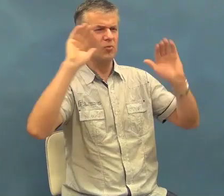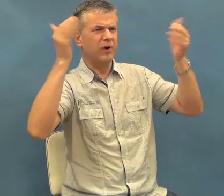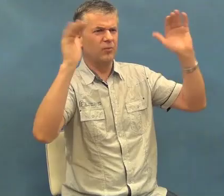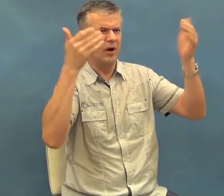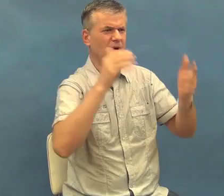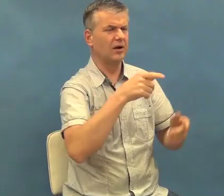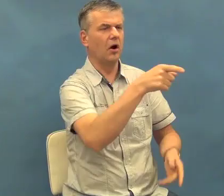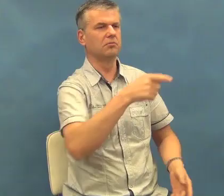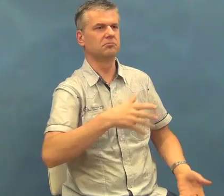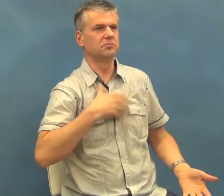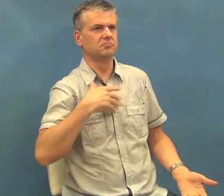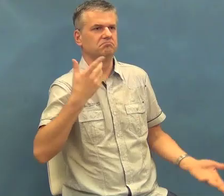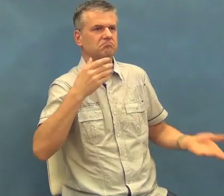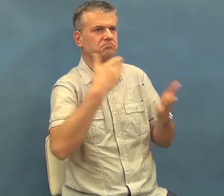A on nic nie czuł, bo jest Głuchy.